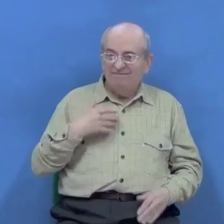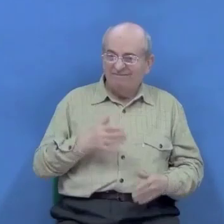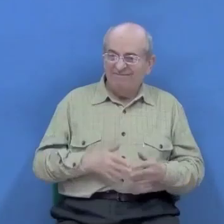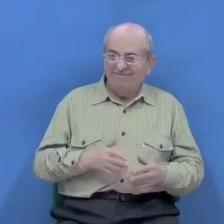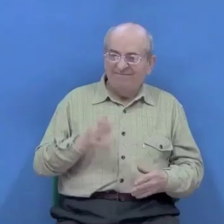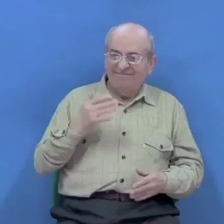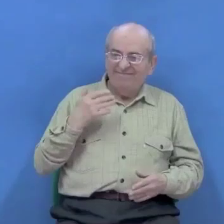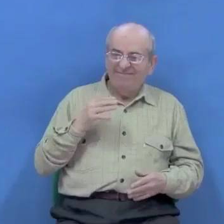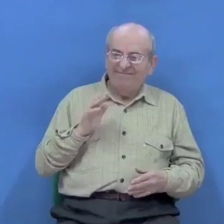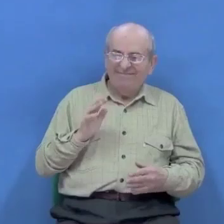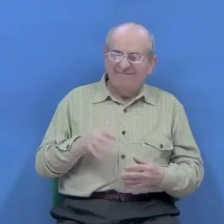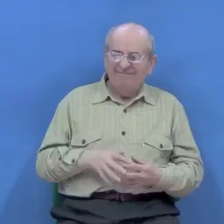Tak było dawniej, w czasie wojny.